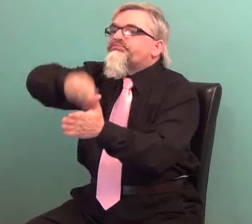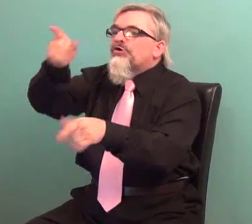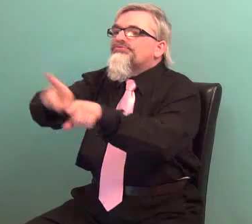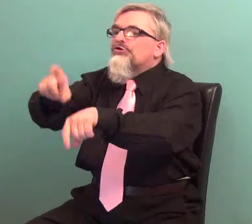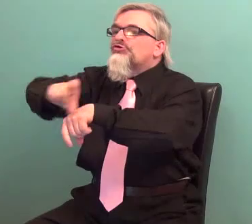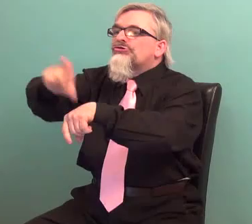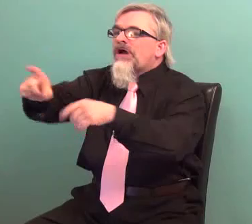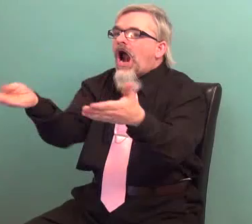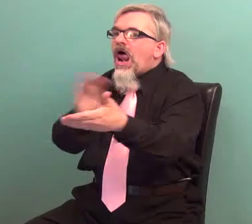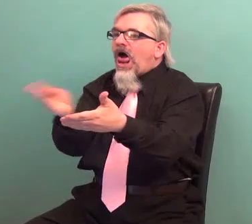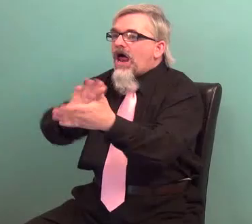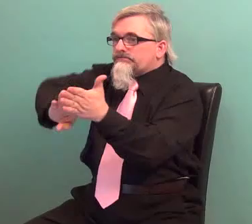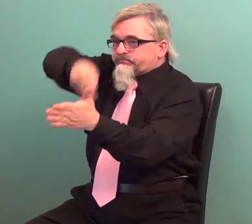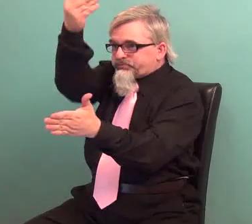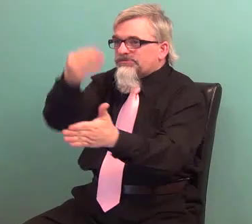Tak samo, jak czyta się książkę, aż do końca.